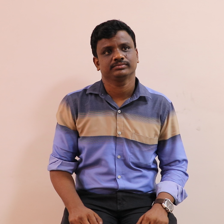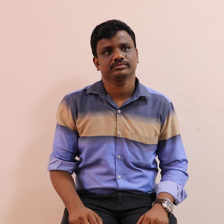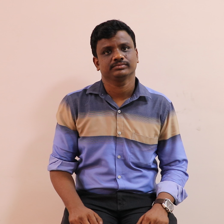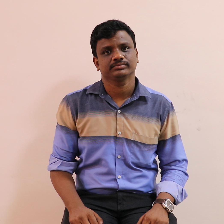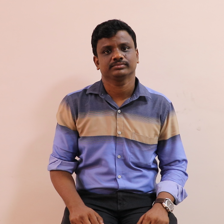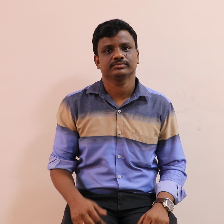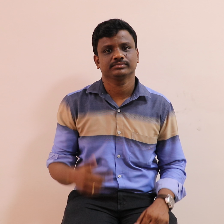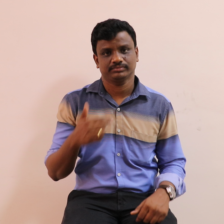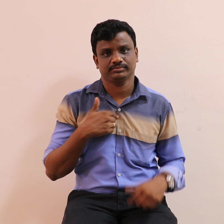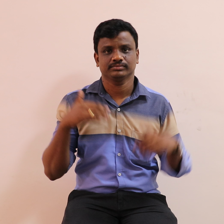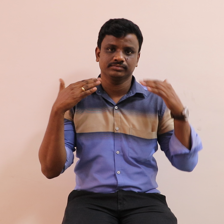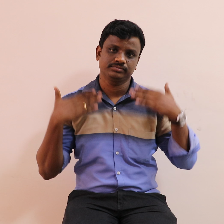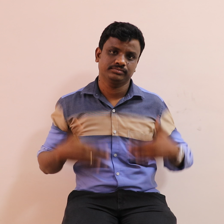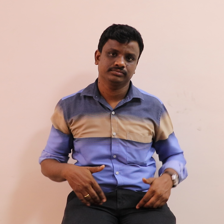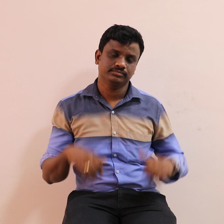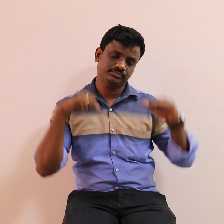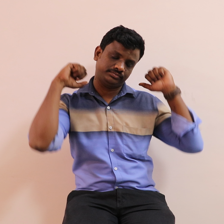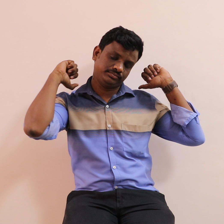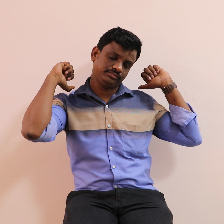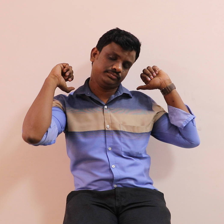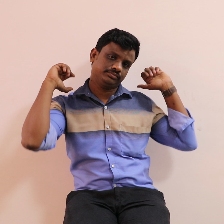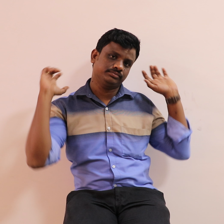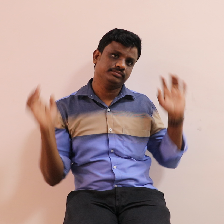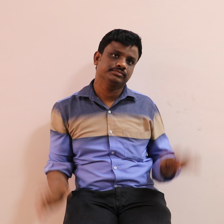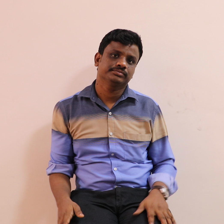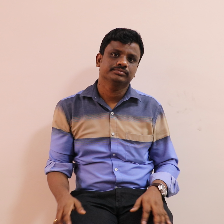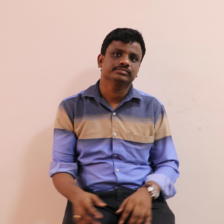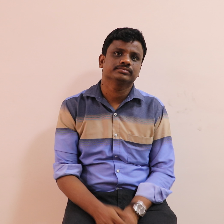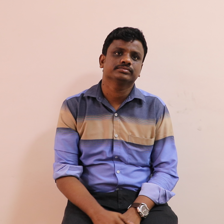i am feeling bored